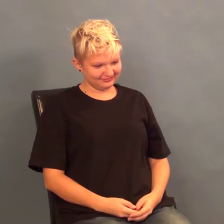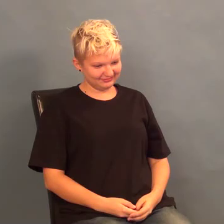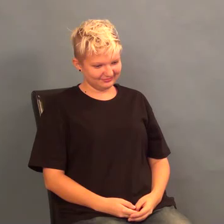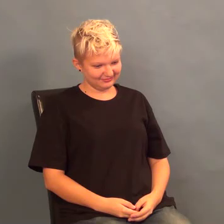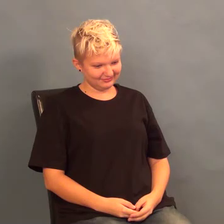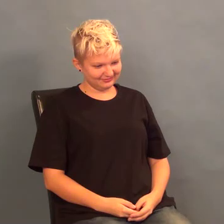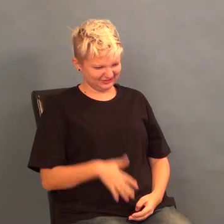Dziwny znak.